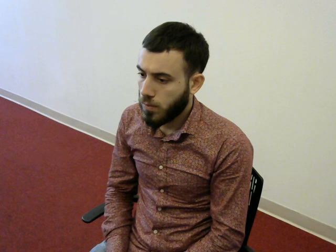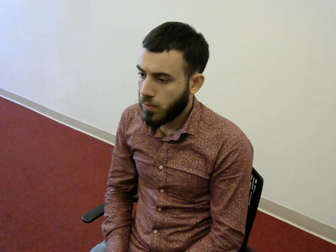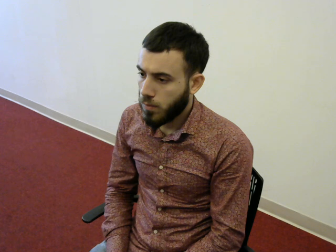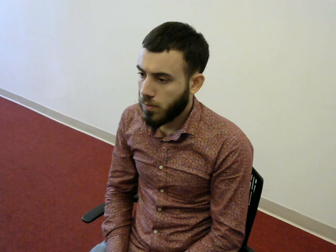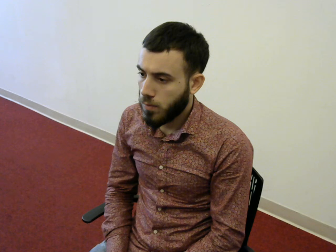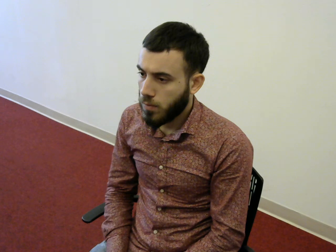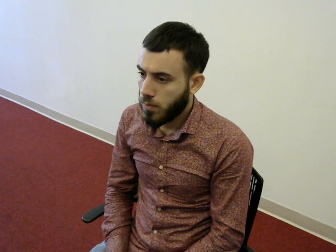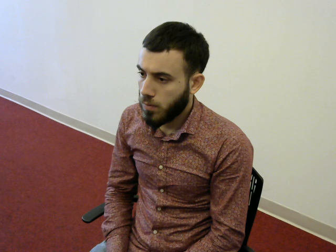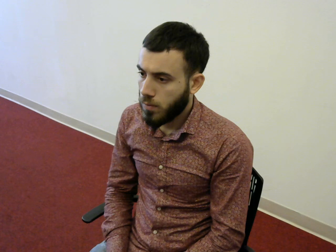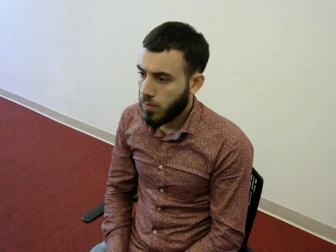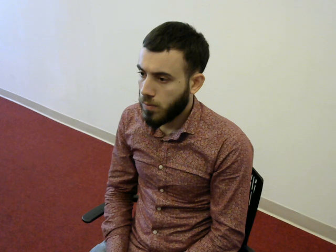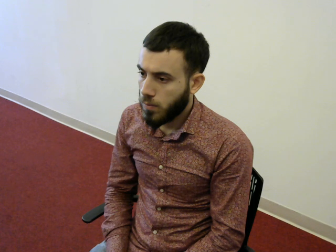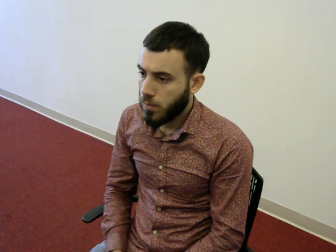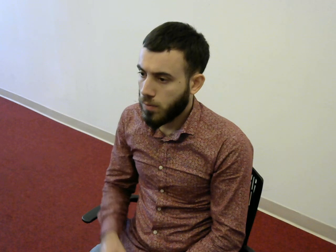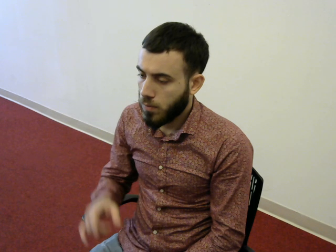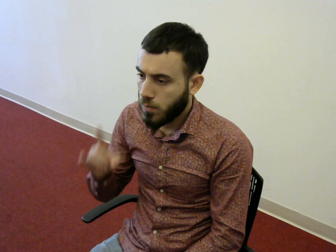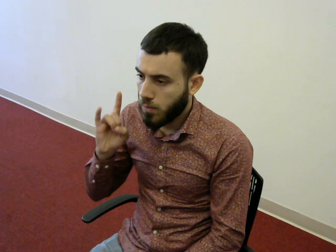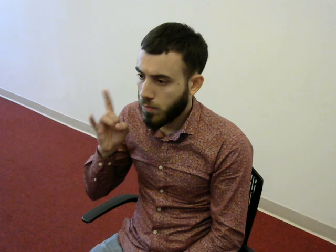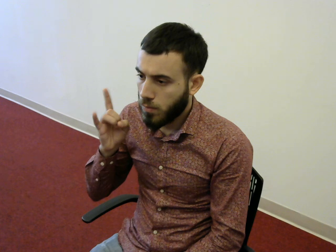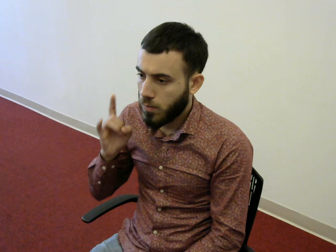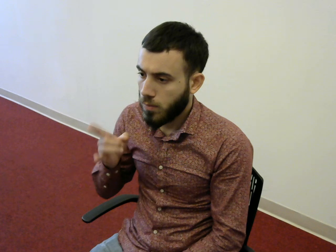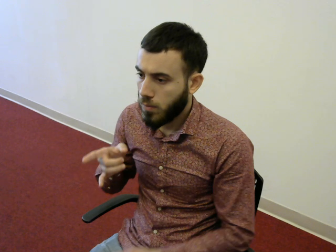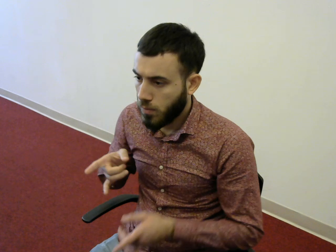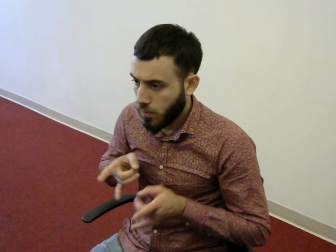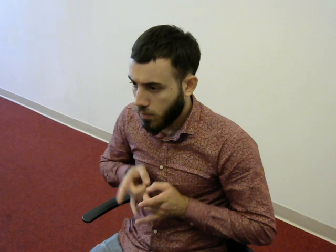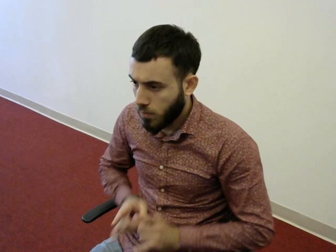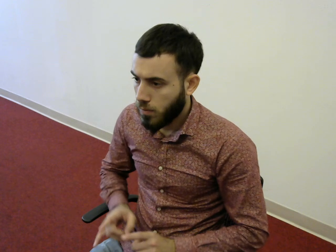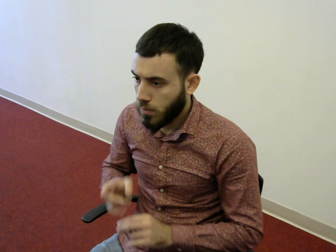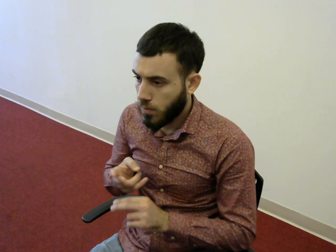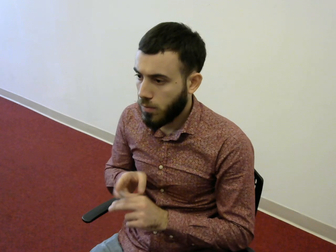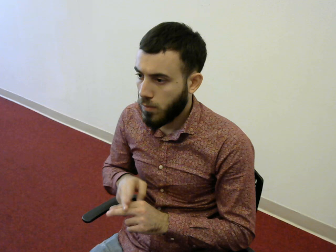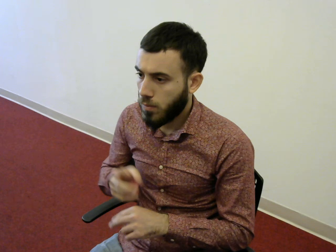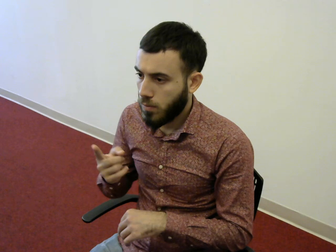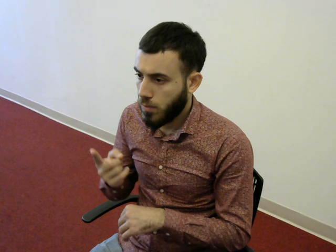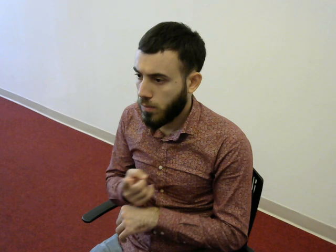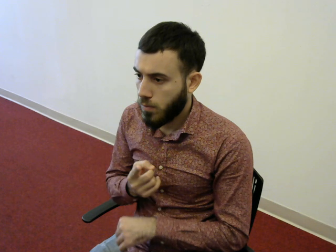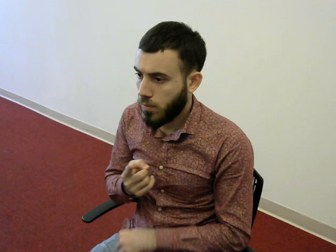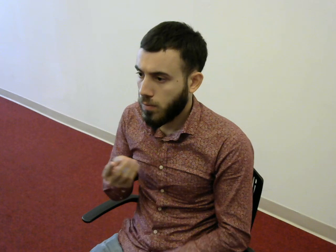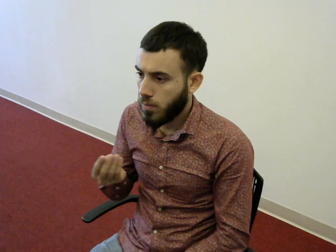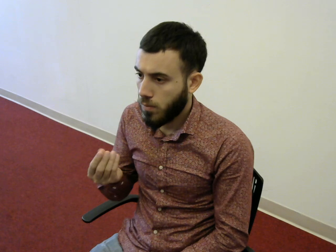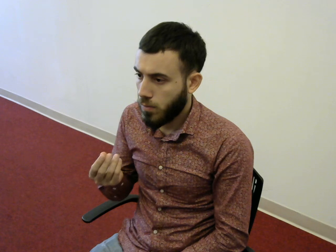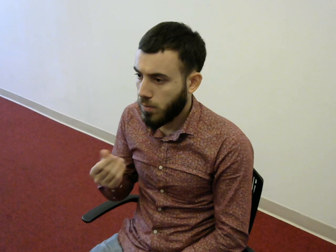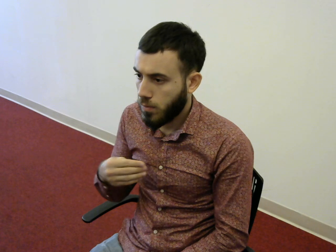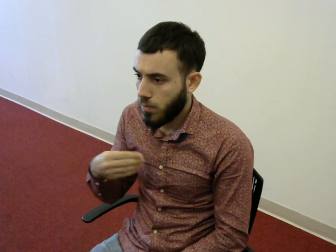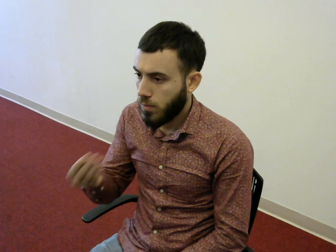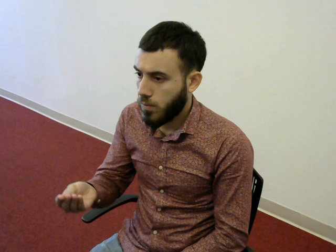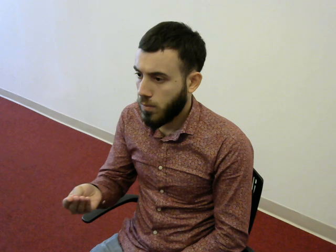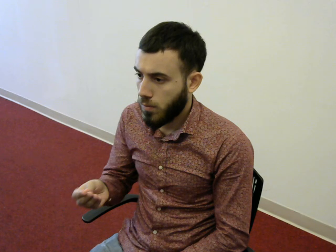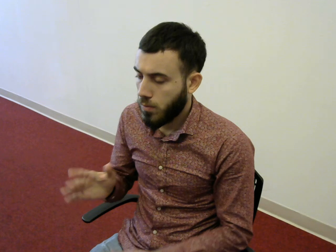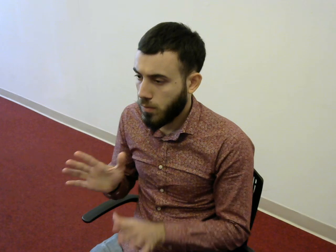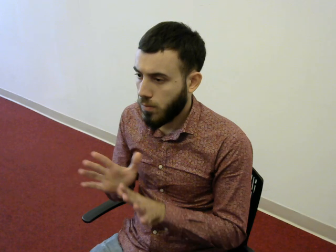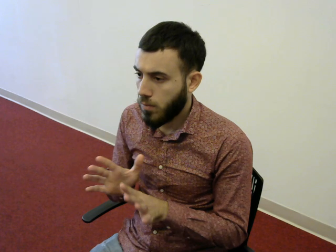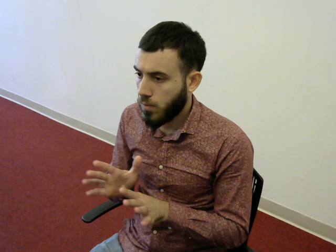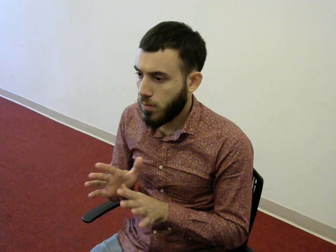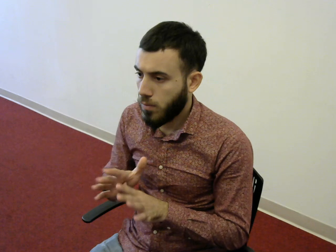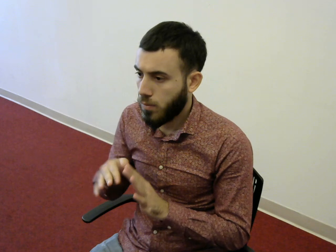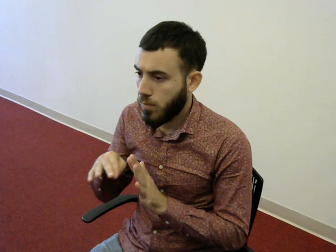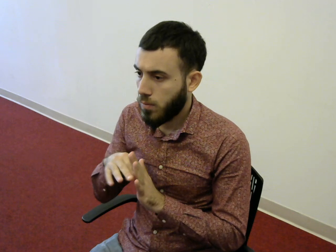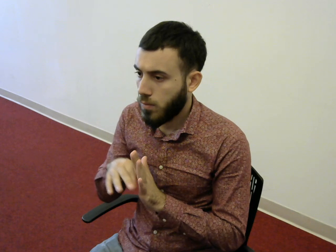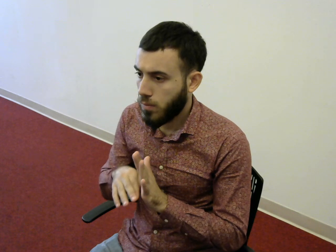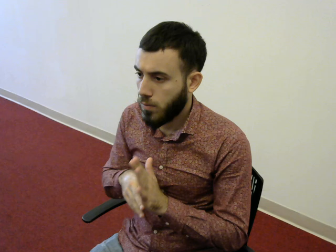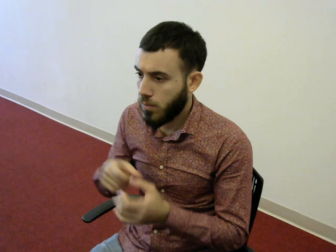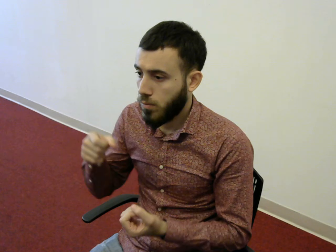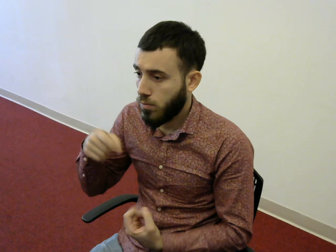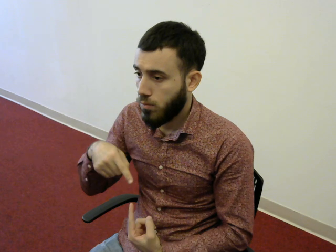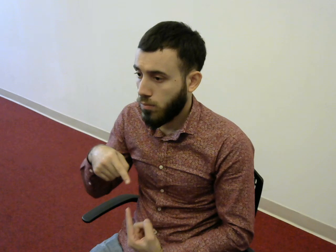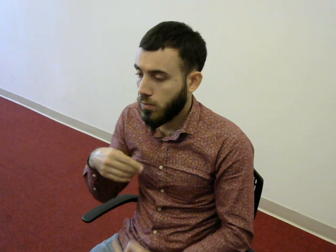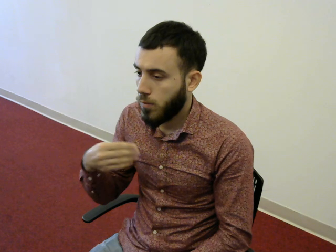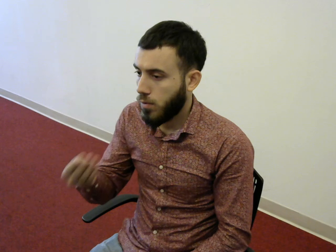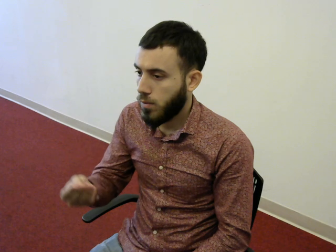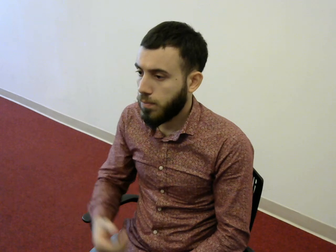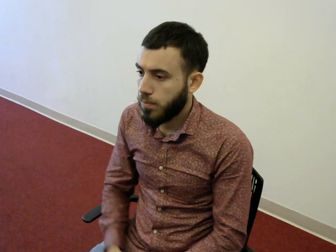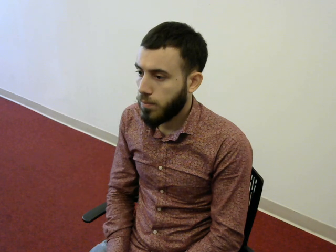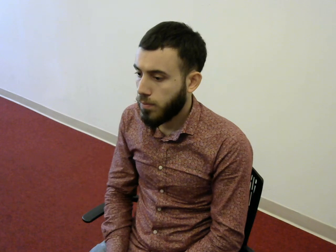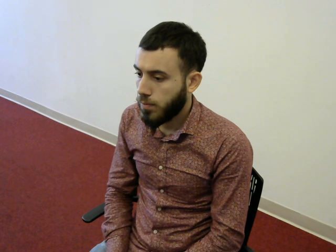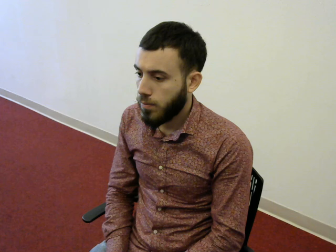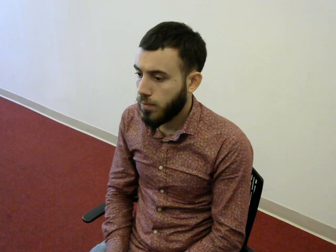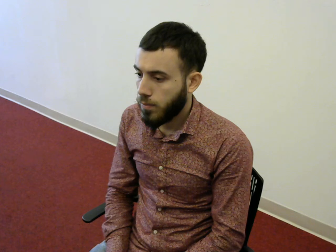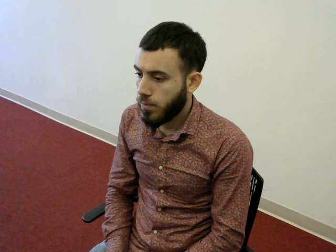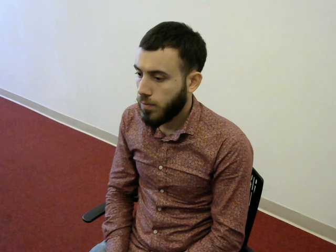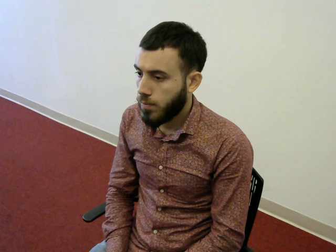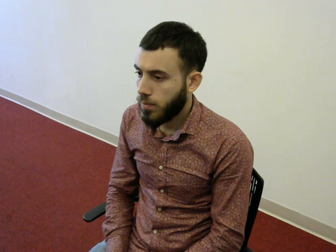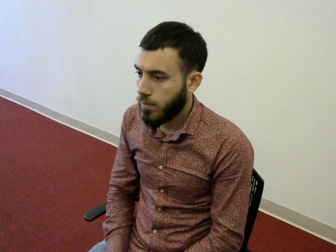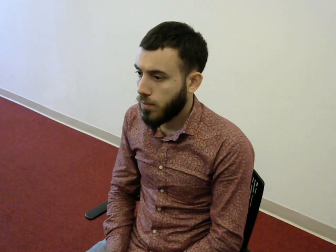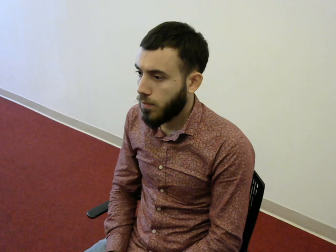Uşağın doğulmasına görə birdəfəlik məbləğin verilməsi elektron qaydaya uyğun verilir